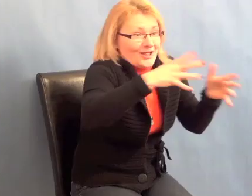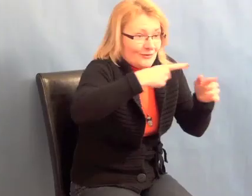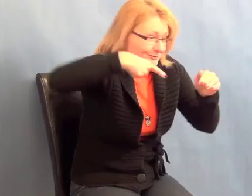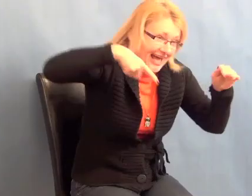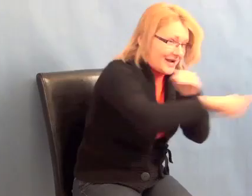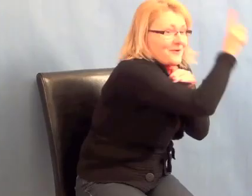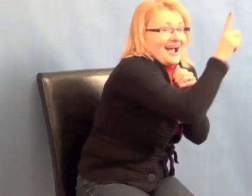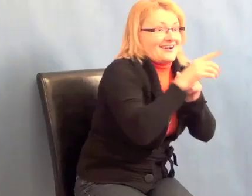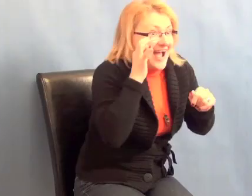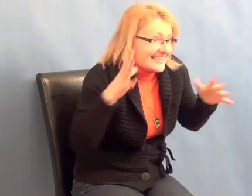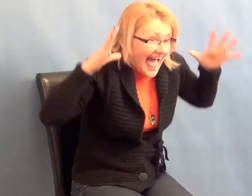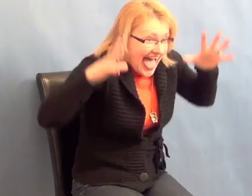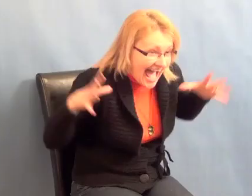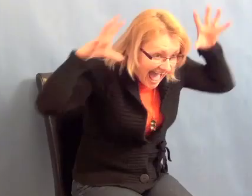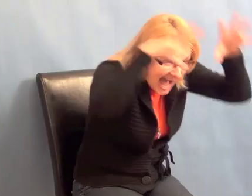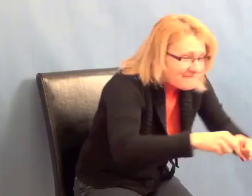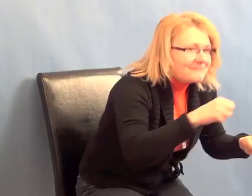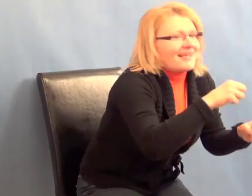Uciekł, a kot rzucił się za nim, złapał go.